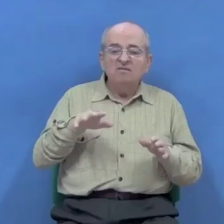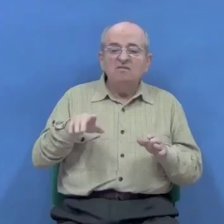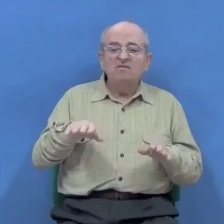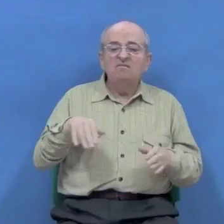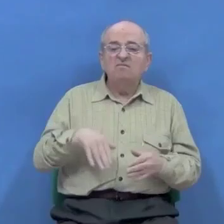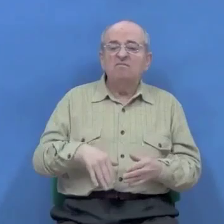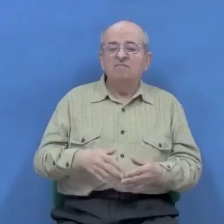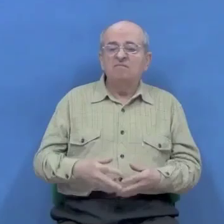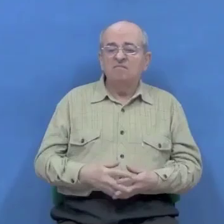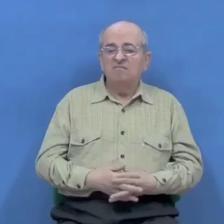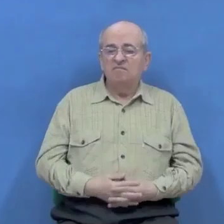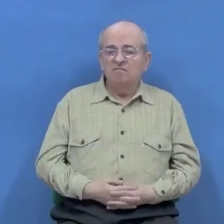W czasie wakacji dużo dzieci tonie.